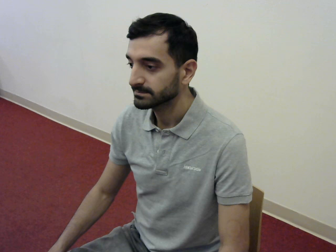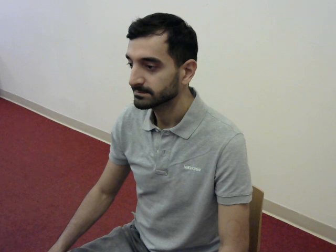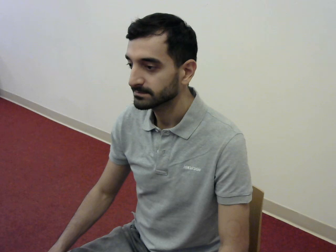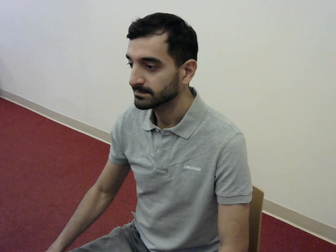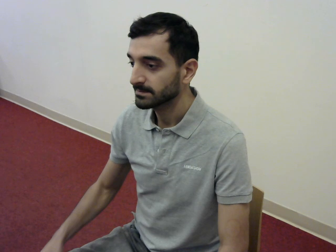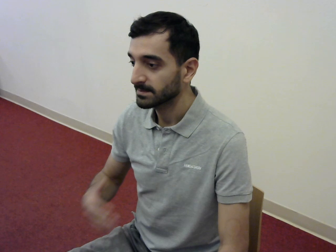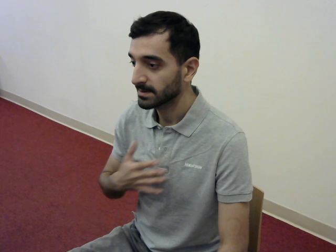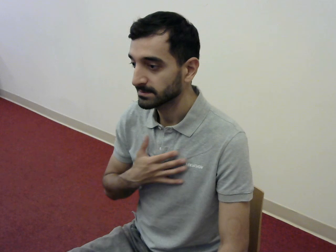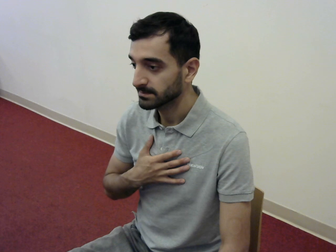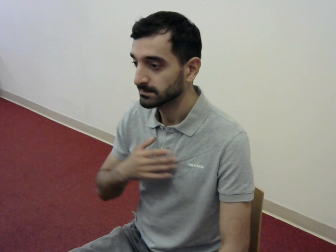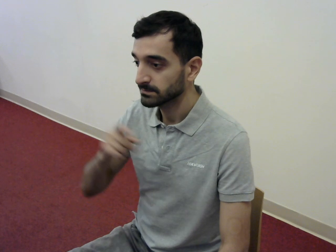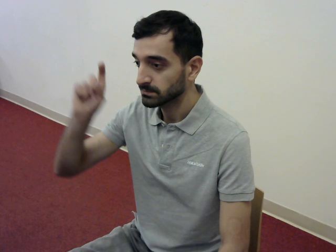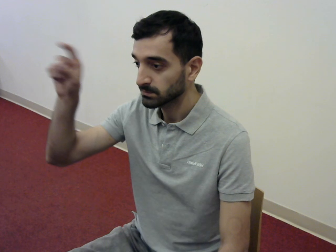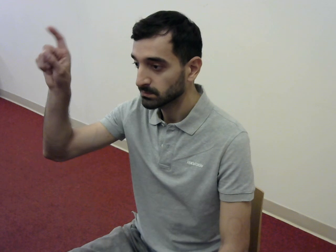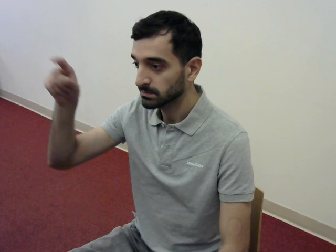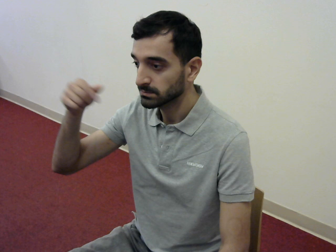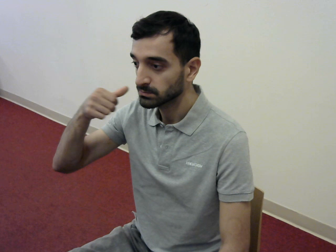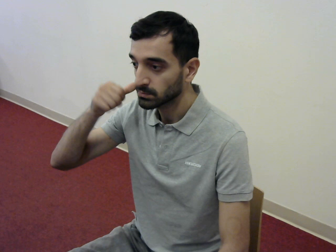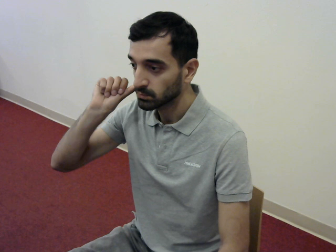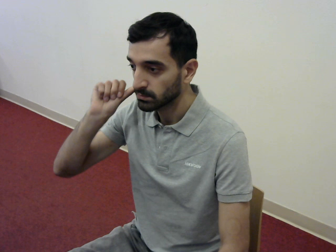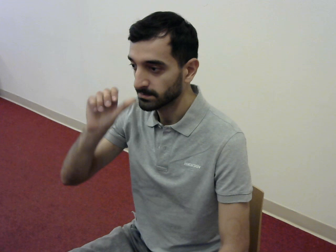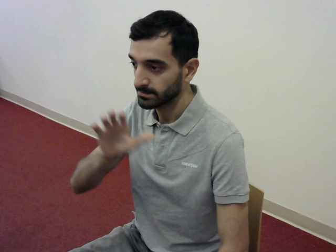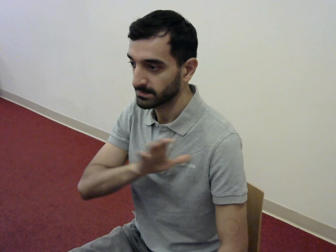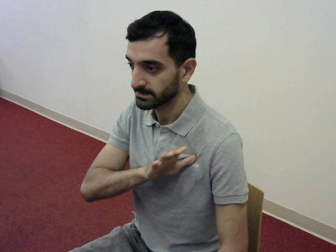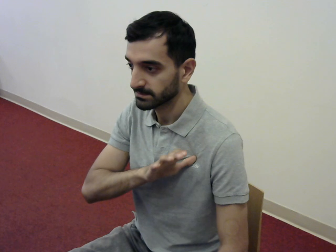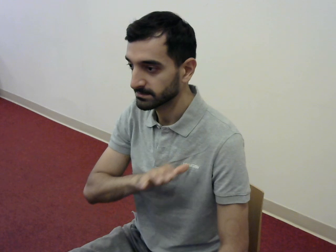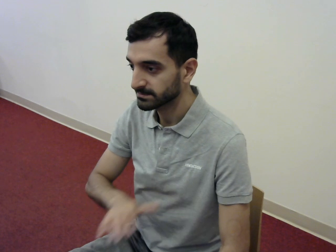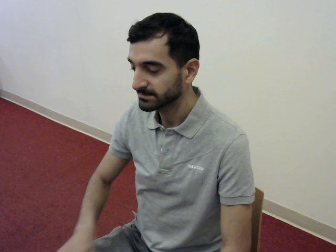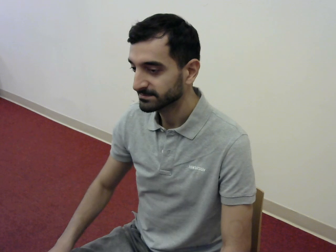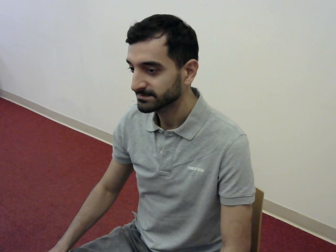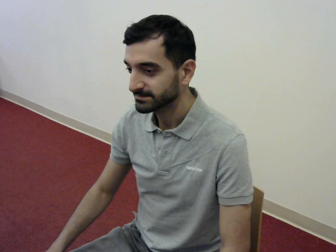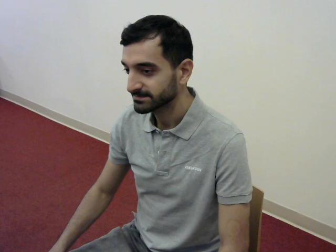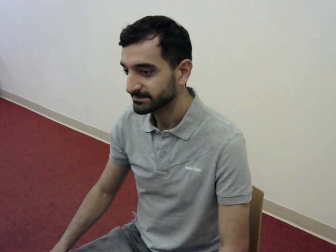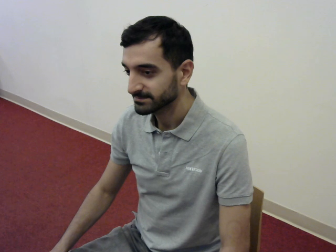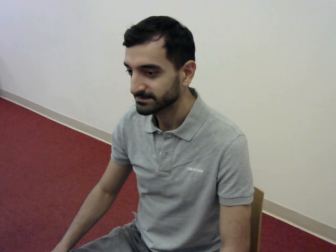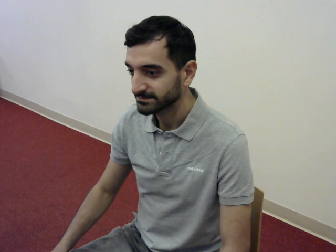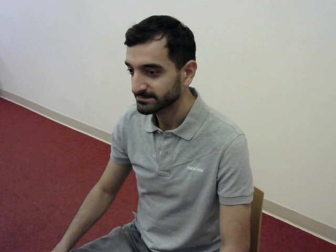Mən orda dünən olmuşam